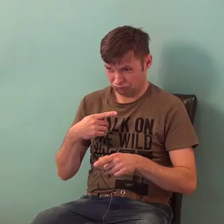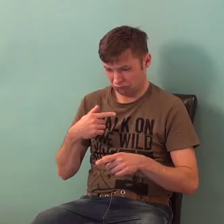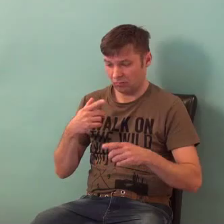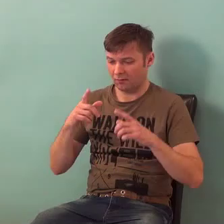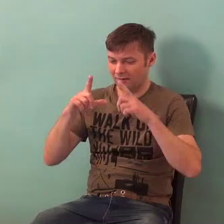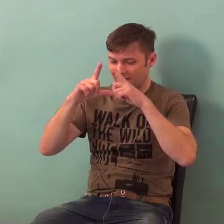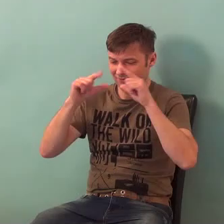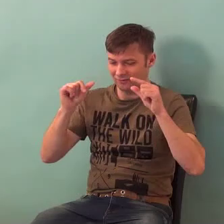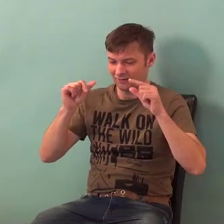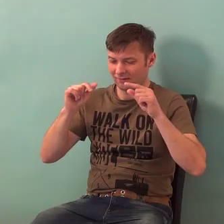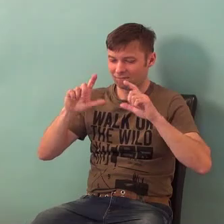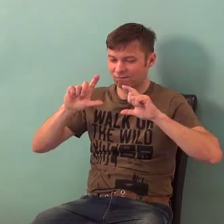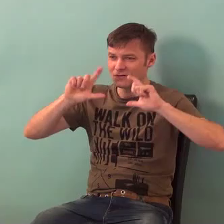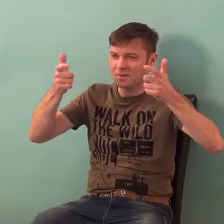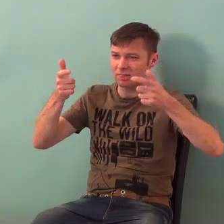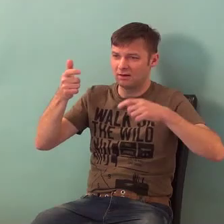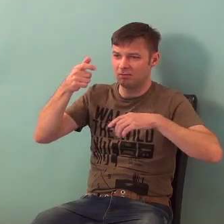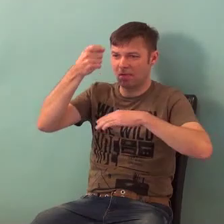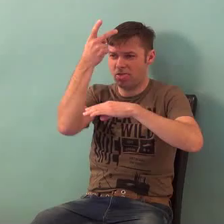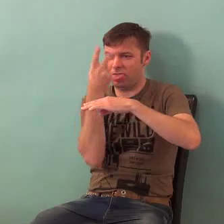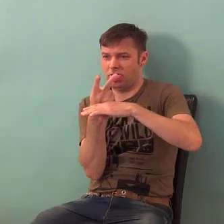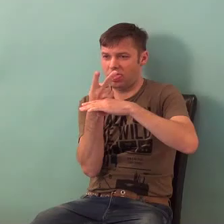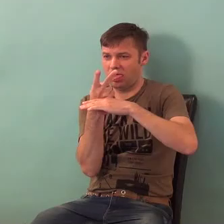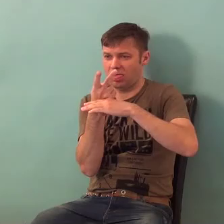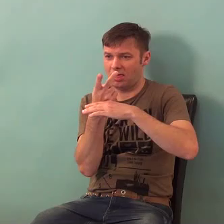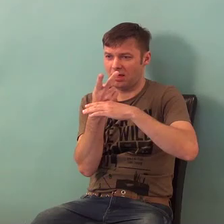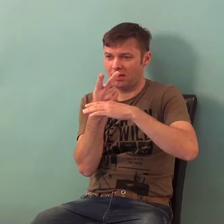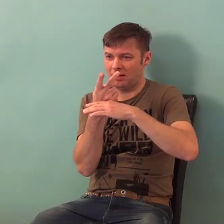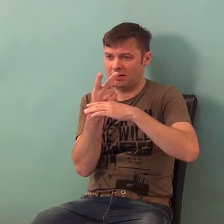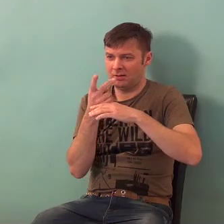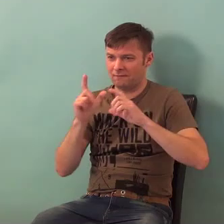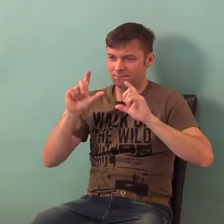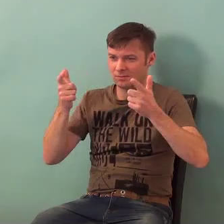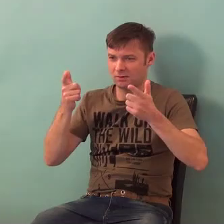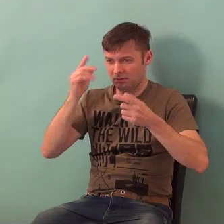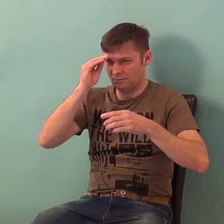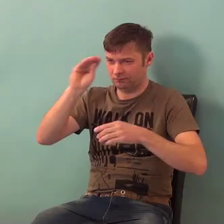Trójkąt informuje, że może być wypadek, czyli można spaść.